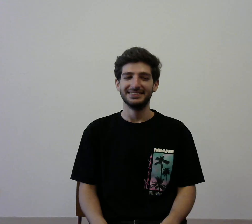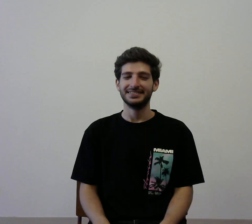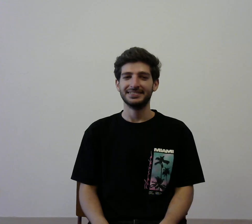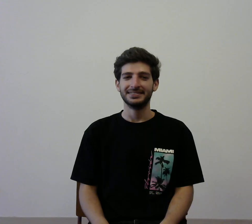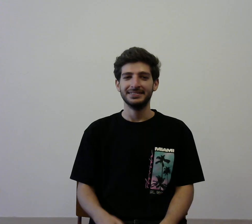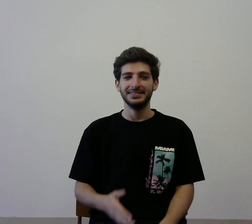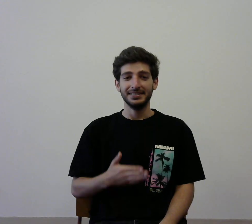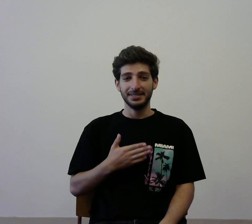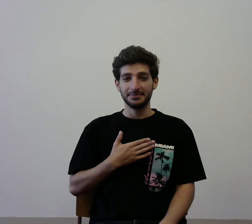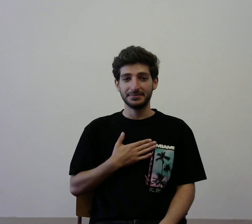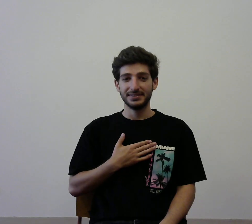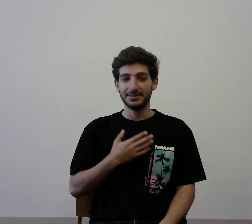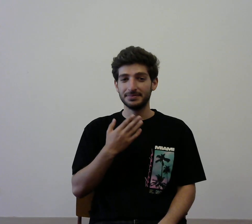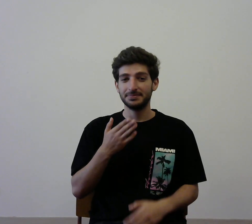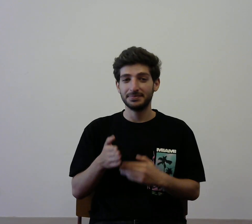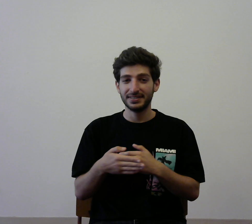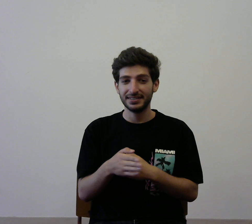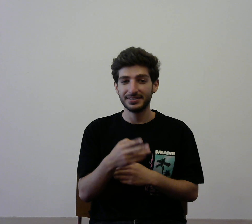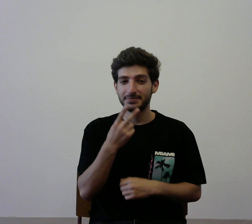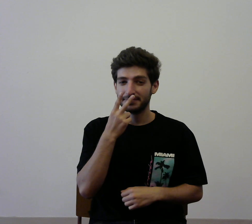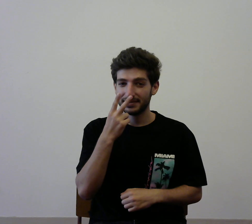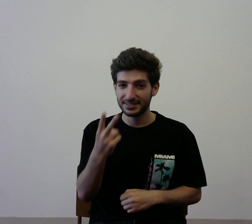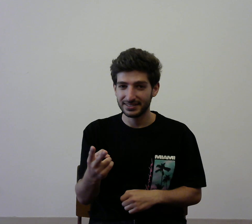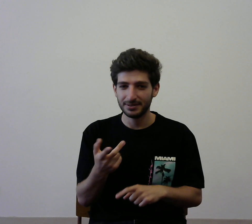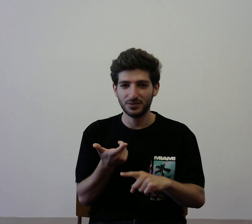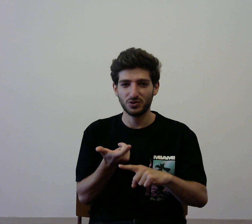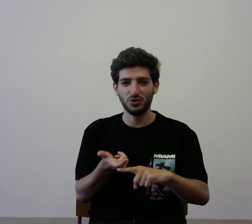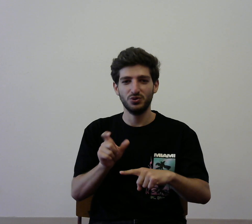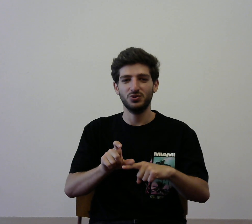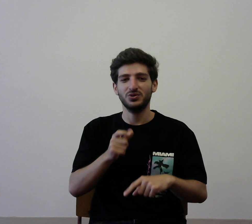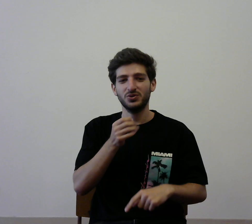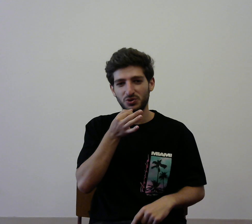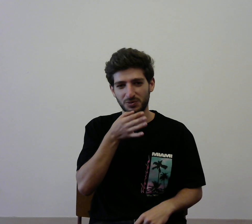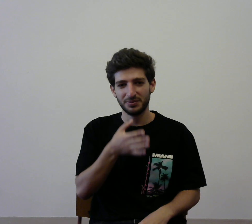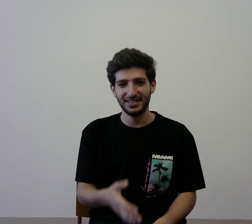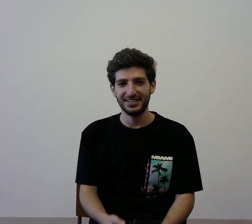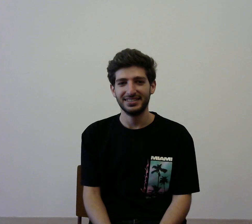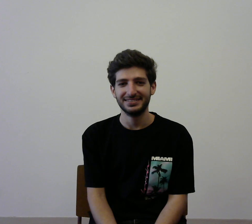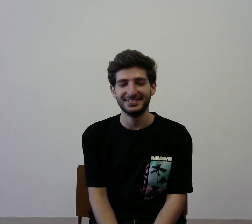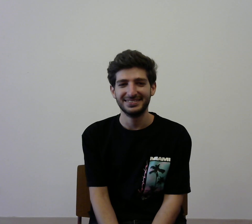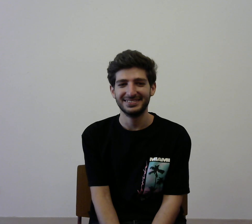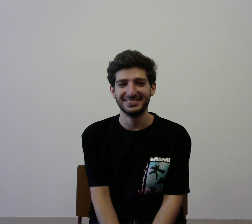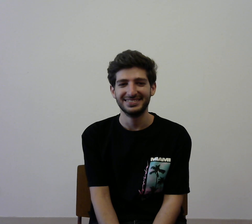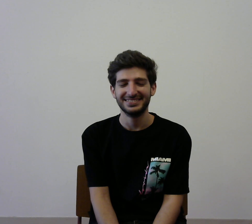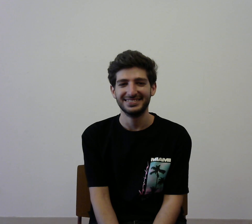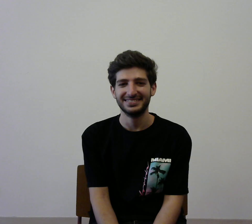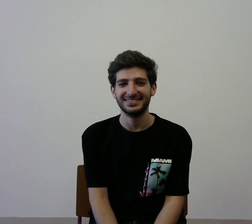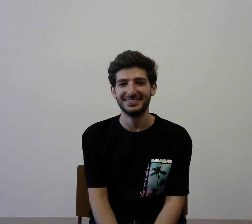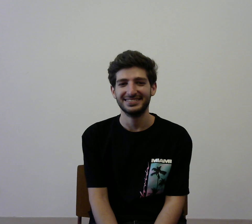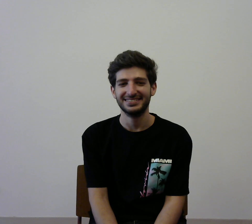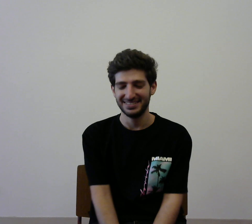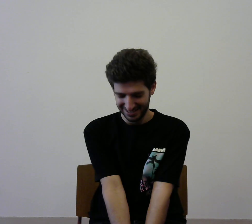Mənim balıqlara baxmaqdan çox xoşum gəlir